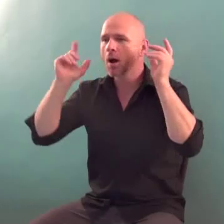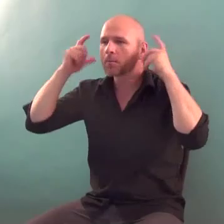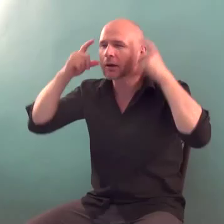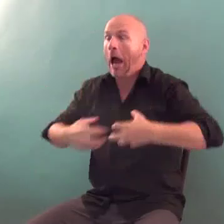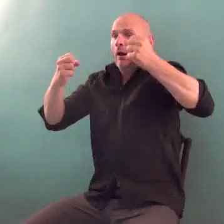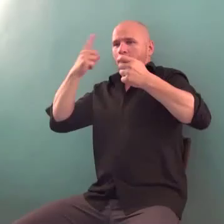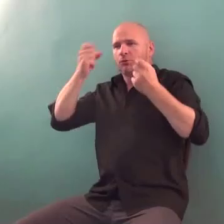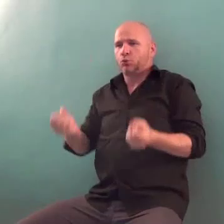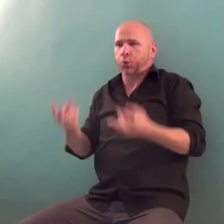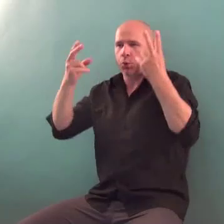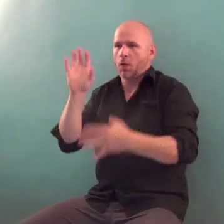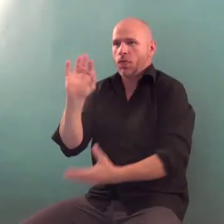Myszka Miki przestraszyła się go, bo myślała, że to duch.